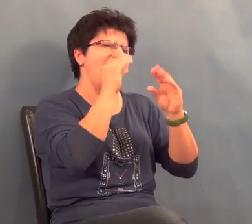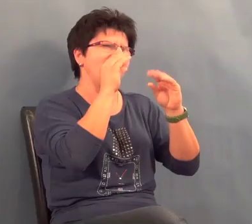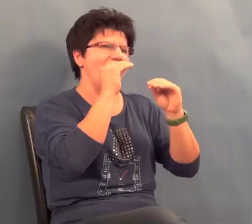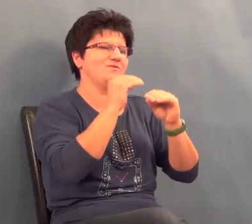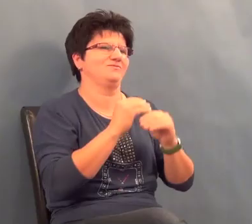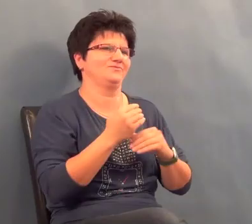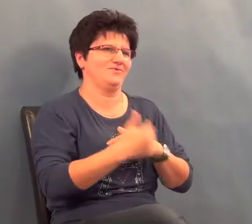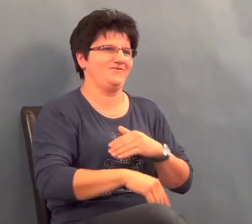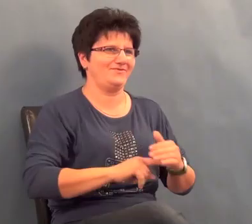Koniec i kropka.